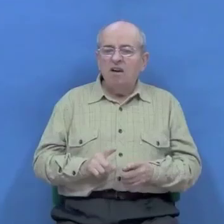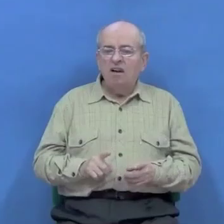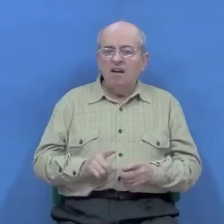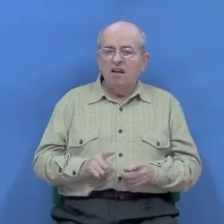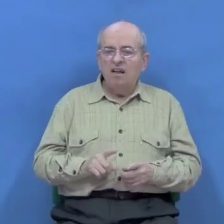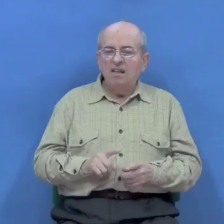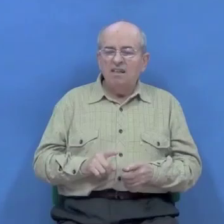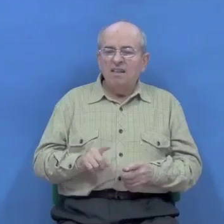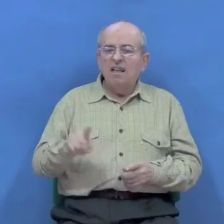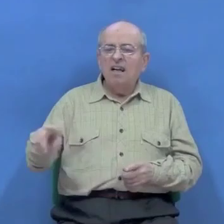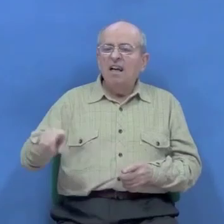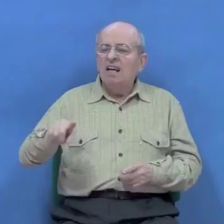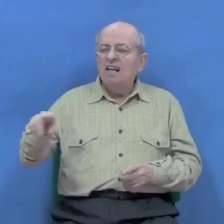Nie wolno.